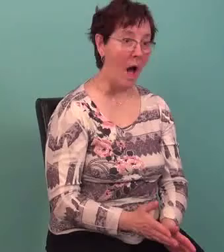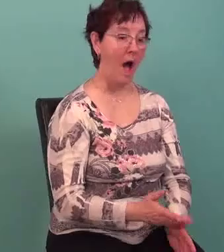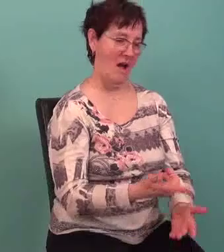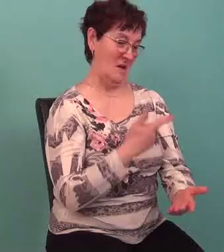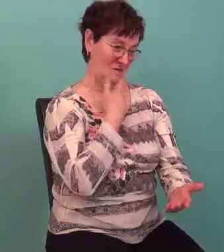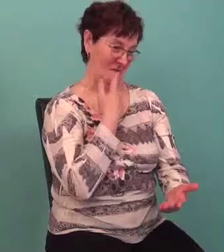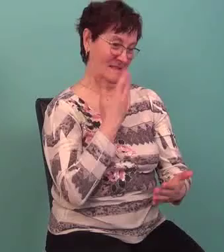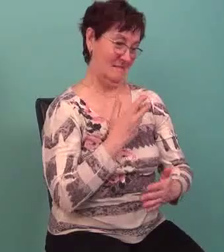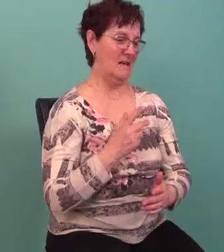Co to jest?